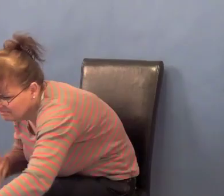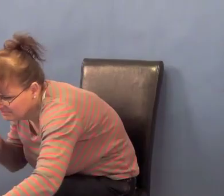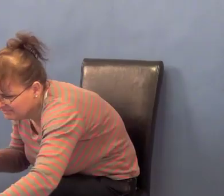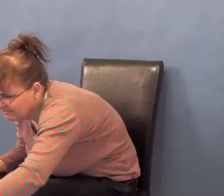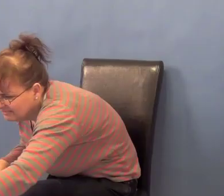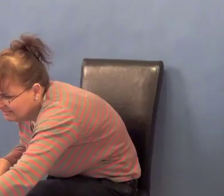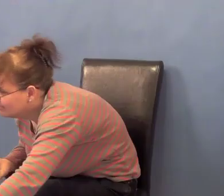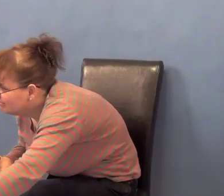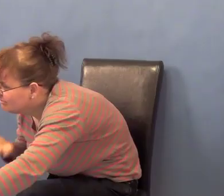Pytam: jak?